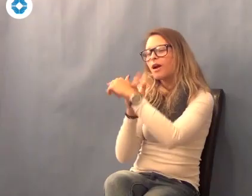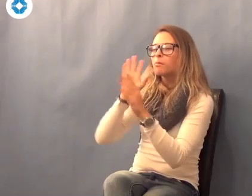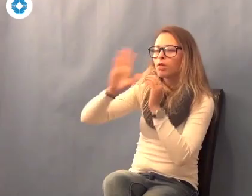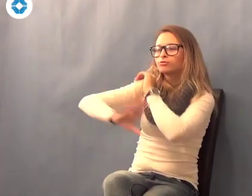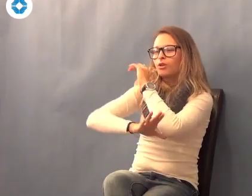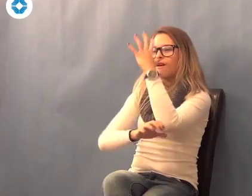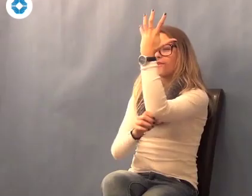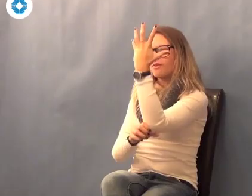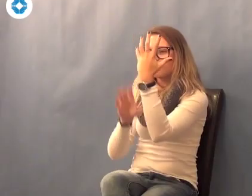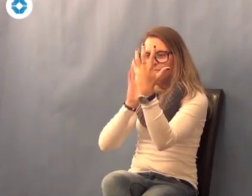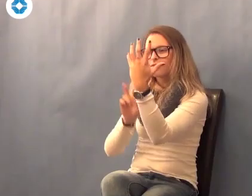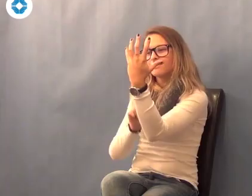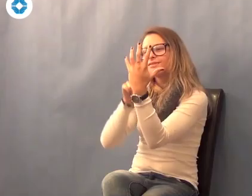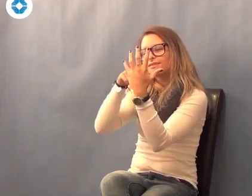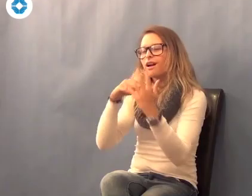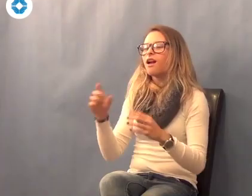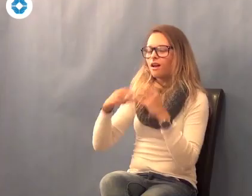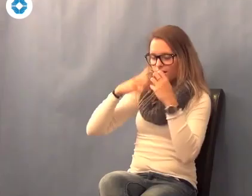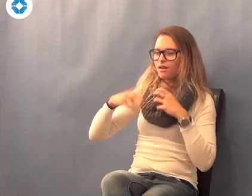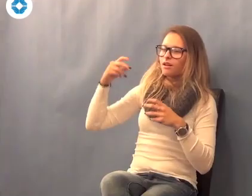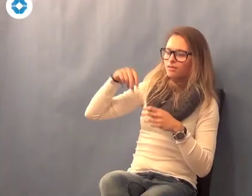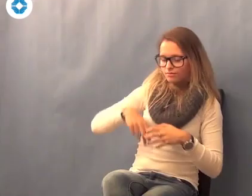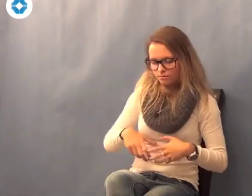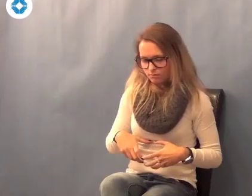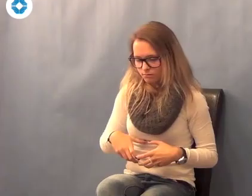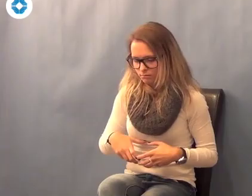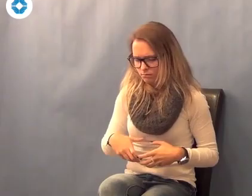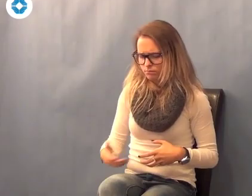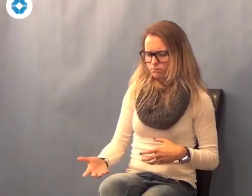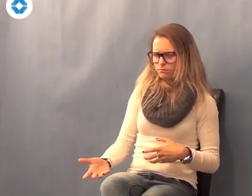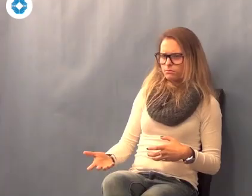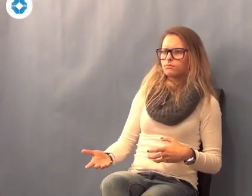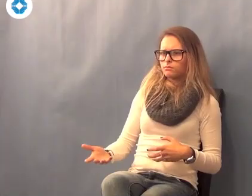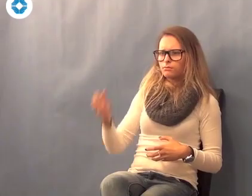A tamten facet zszedł z drzewa i stanął zdziwiony.